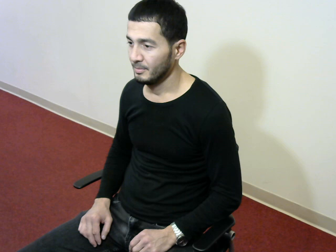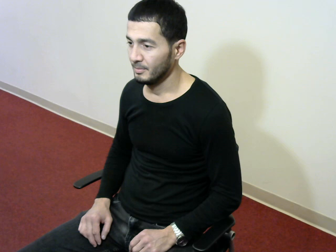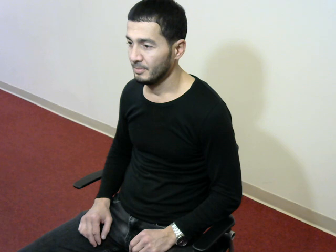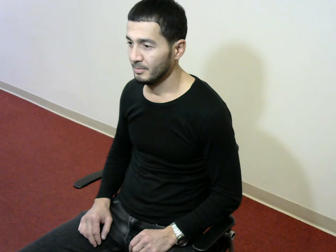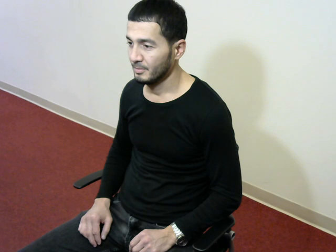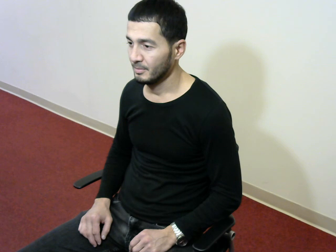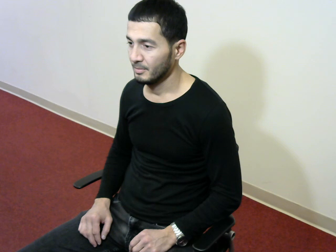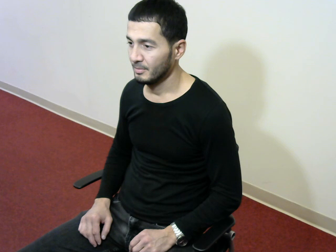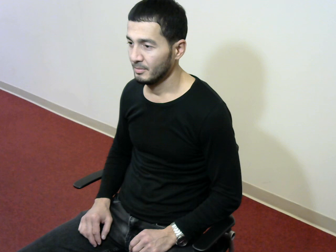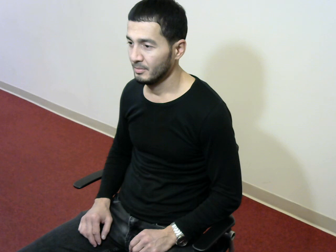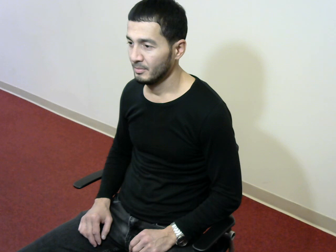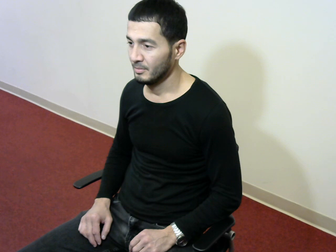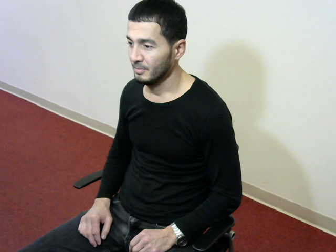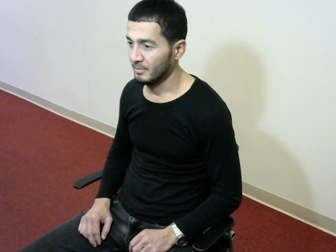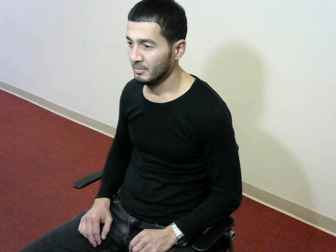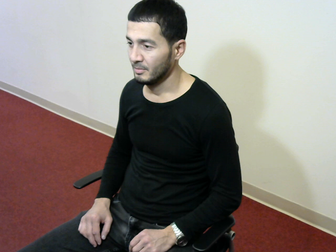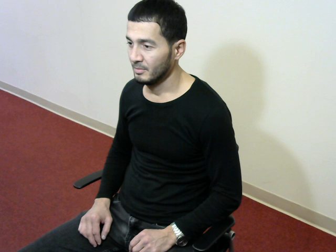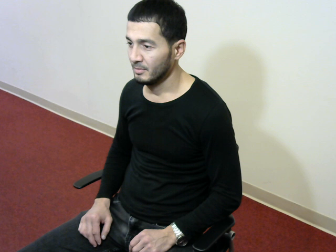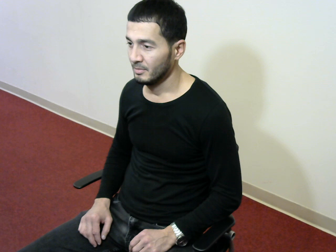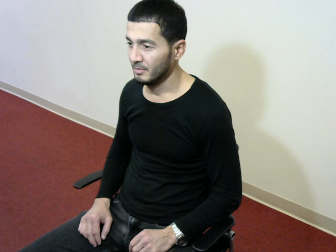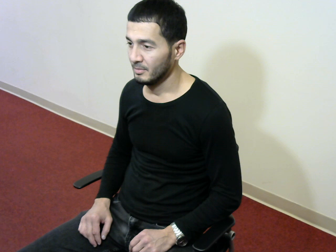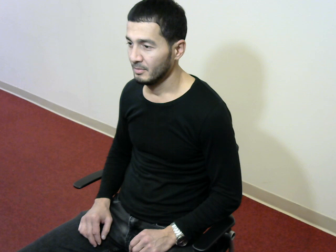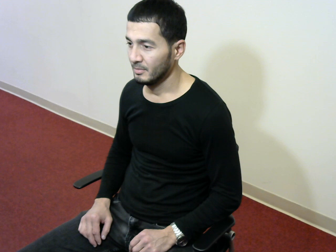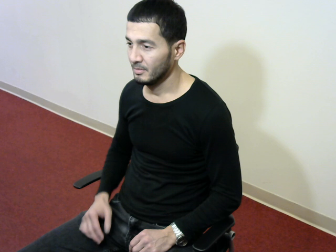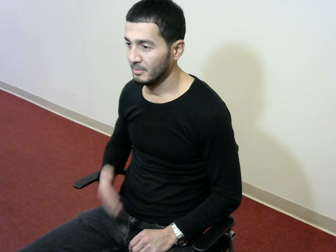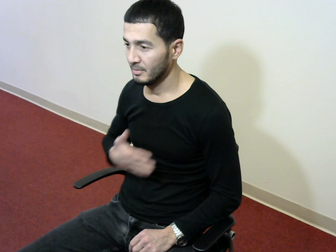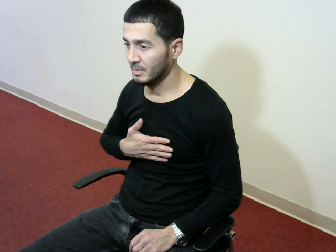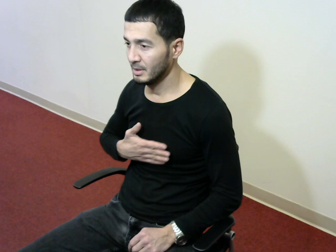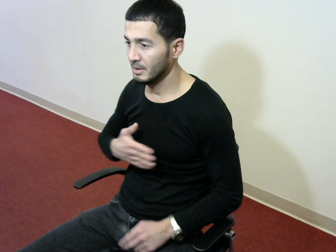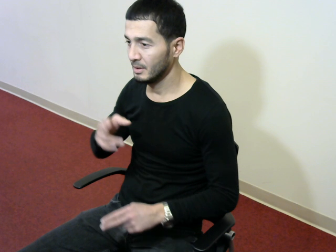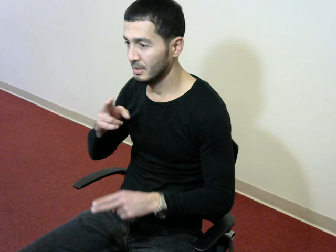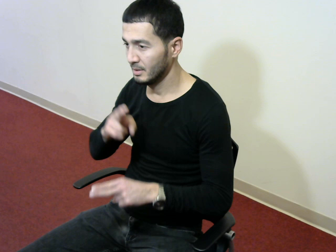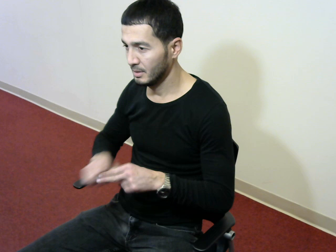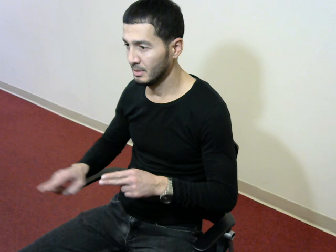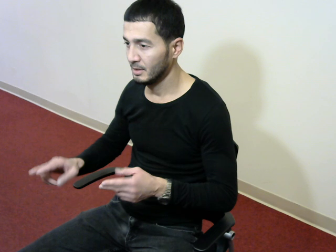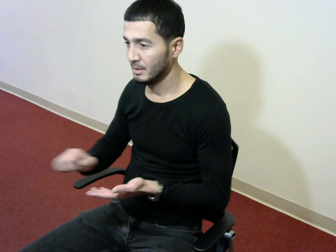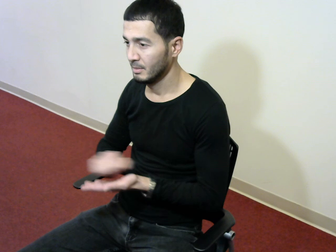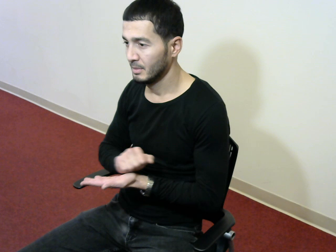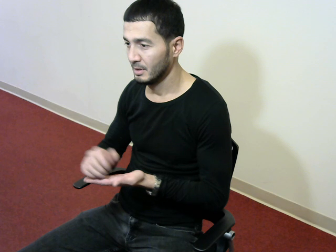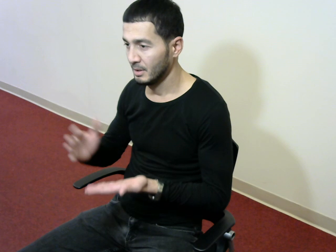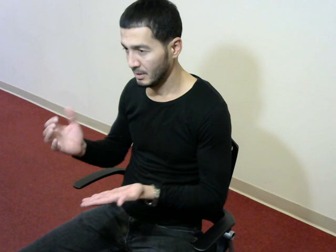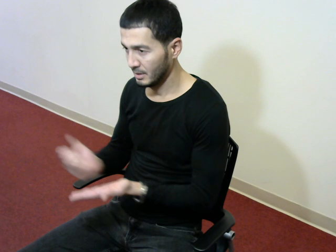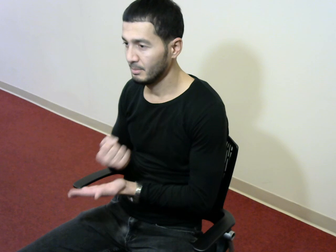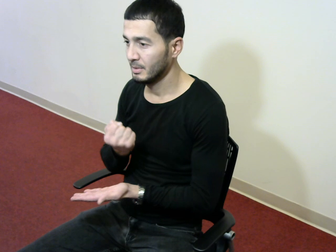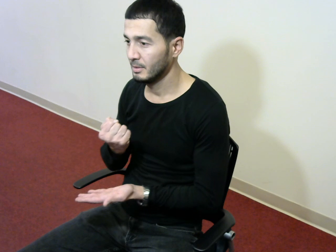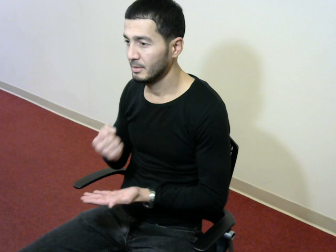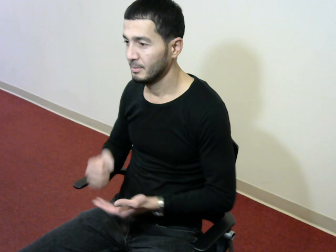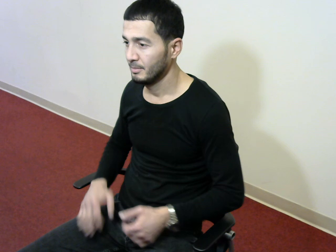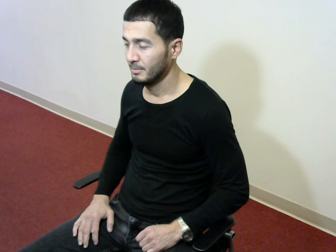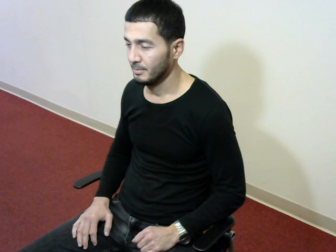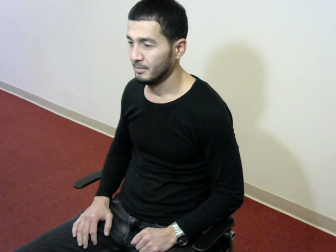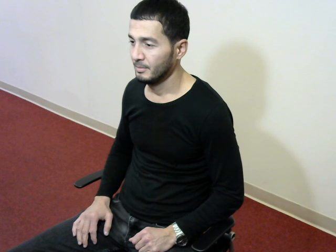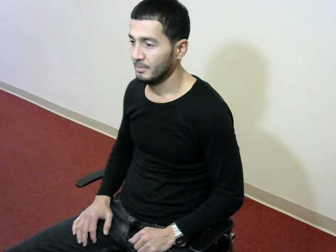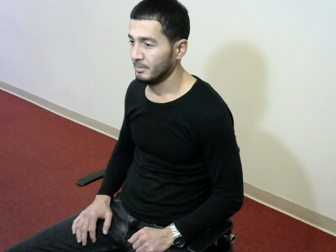Mən itirdiyim sənədi tapmışam